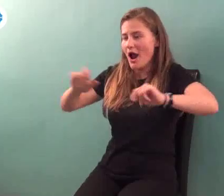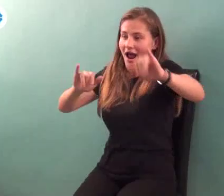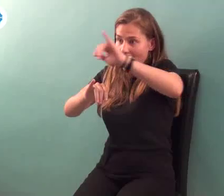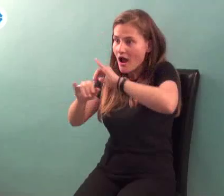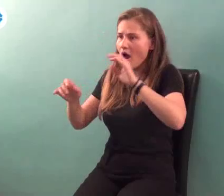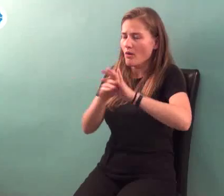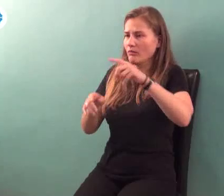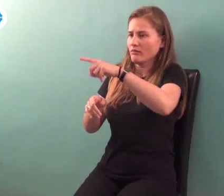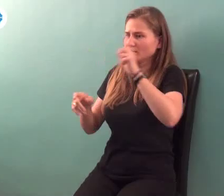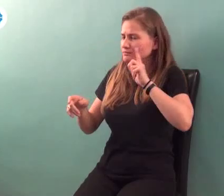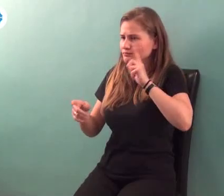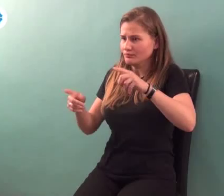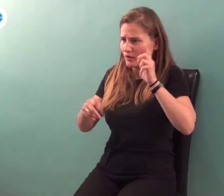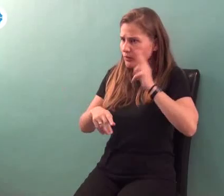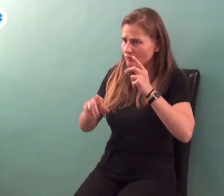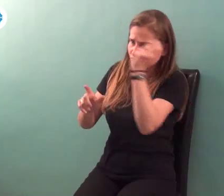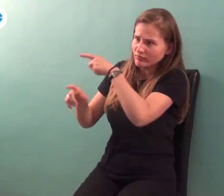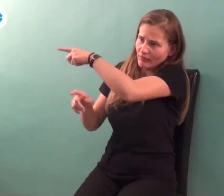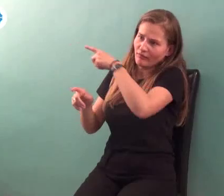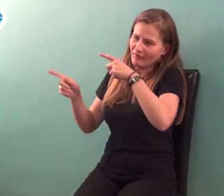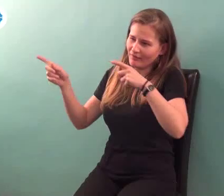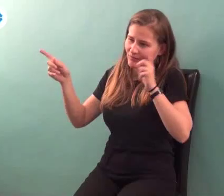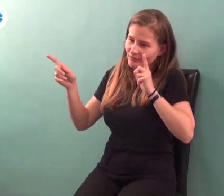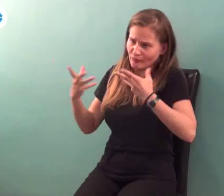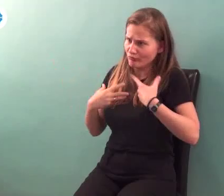Jeden chłopak głuchy pyta go, czy wczoraj nic nie poczuł.